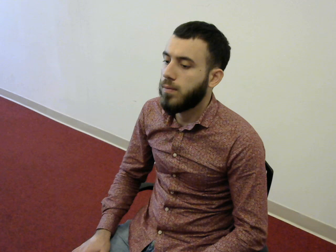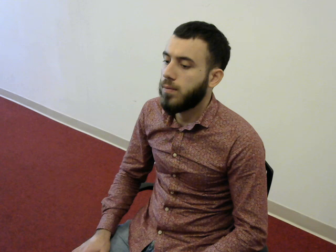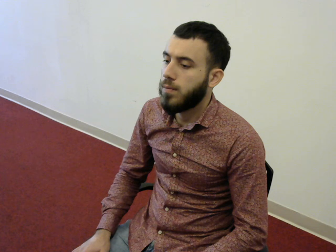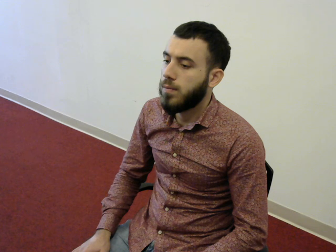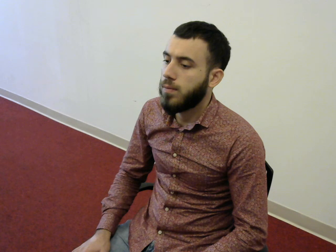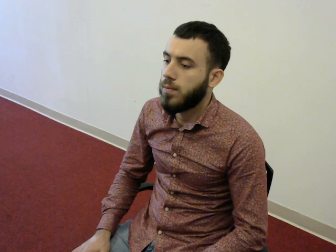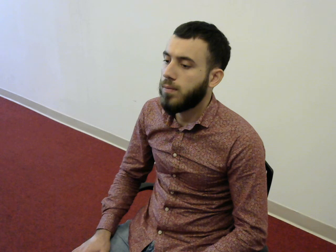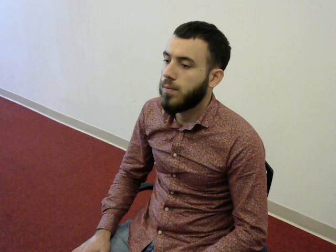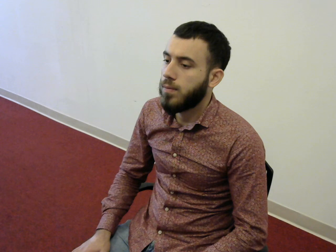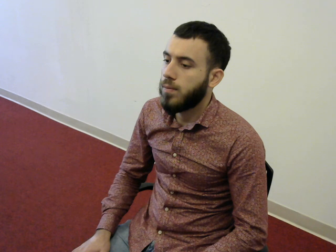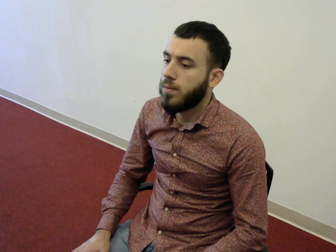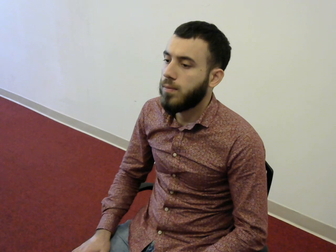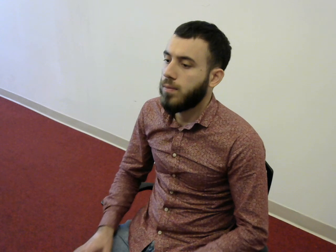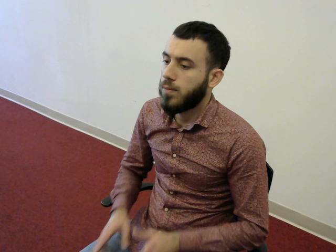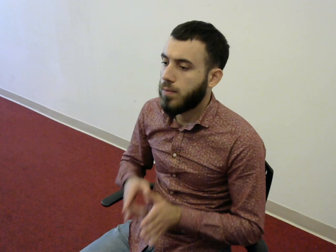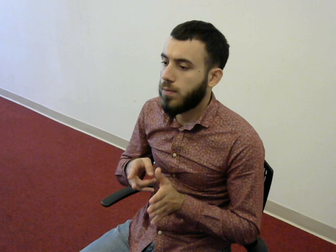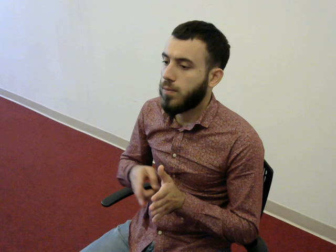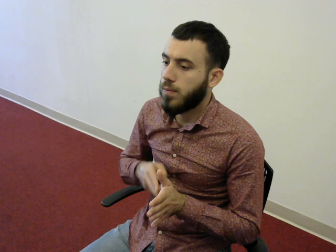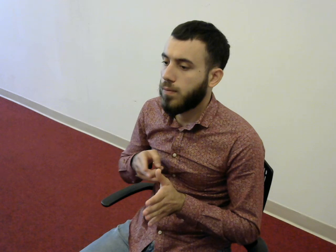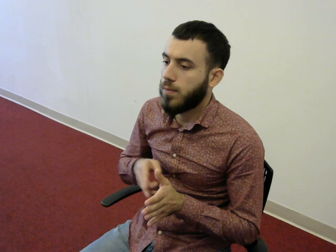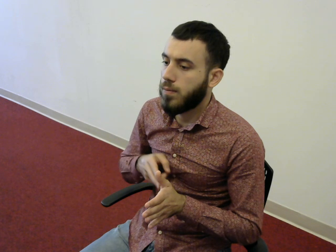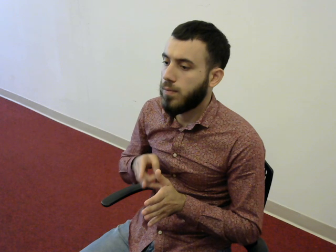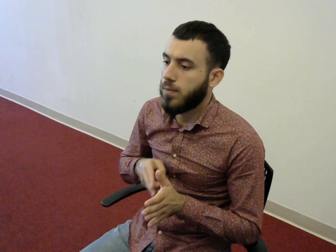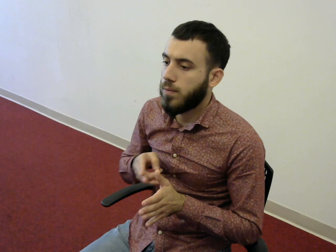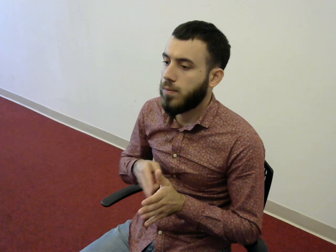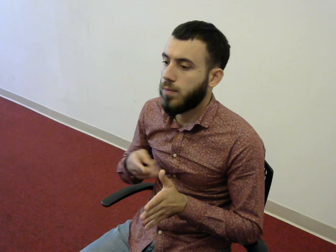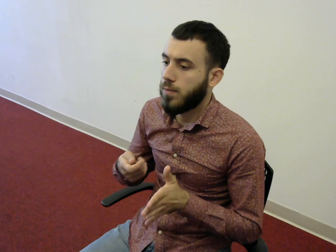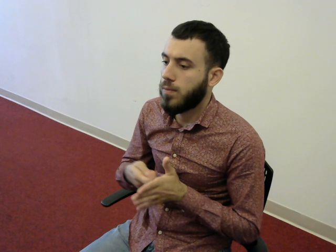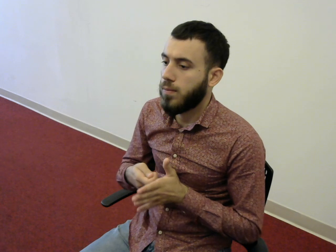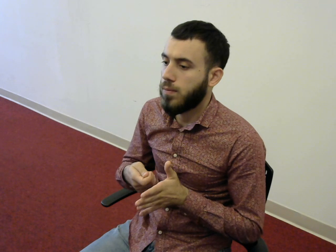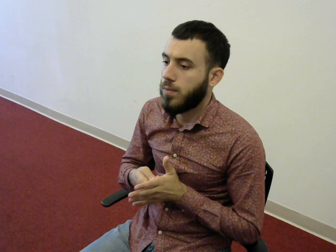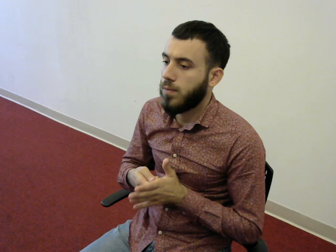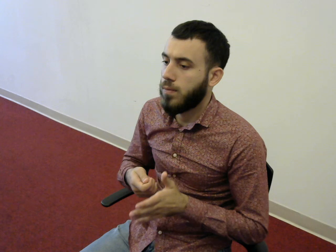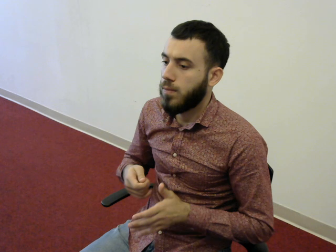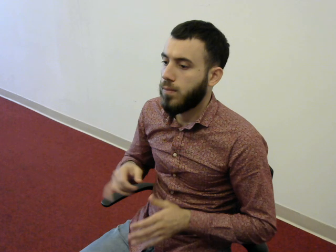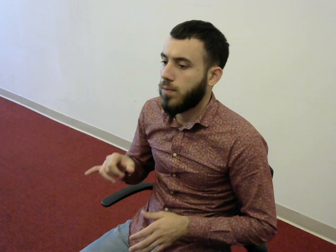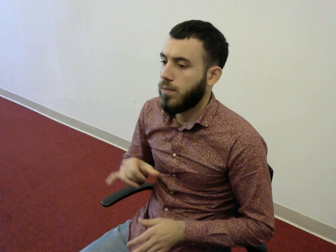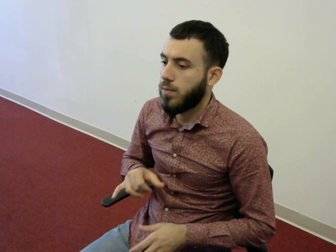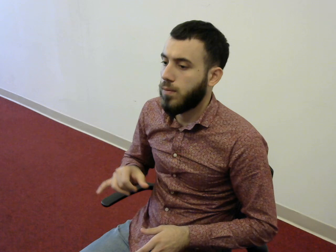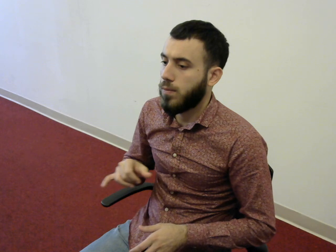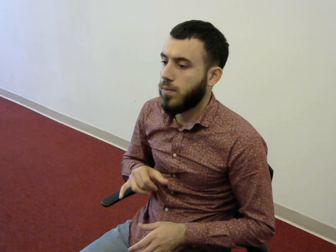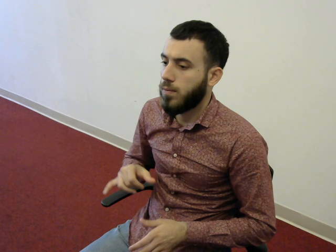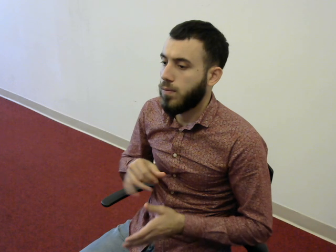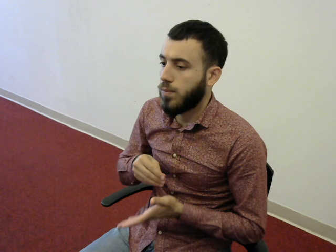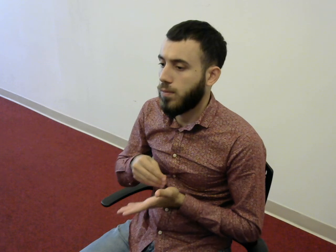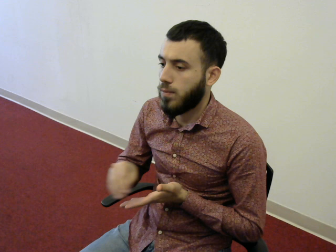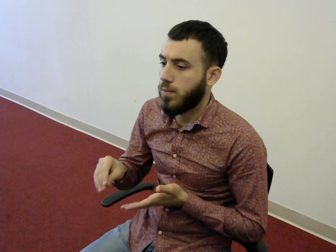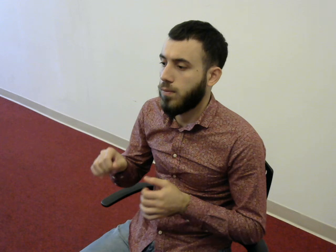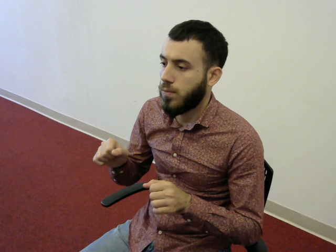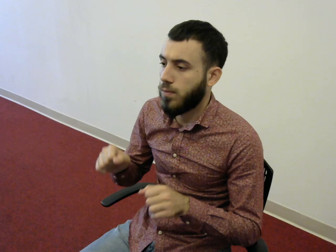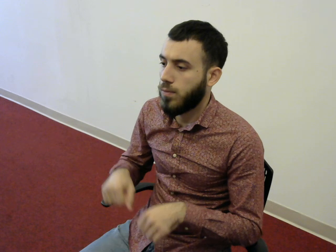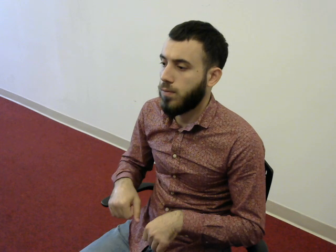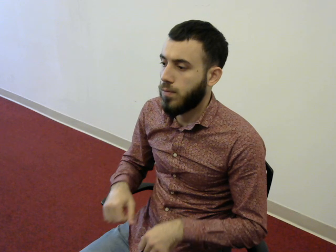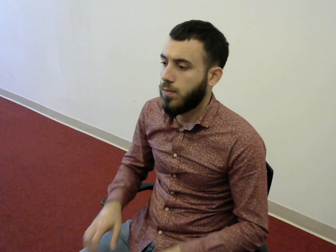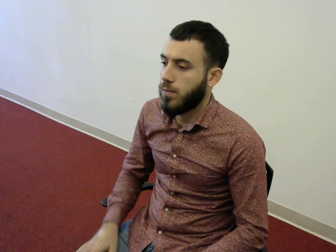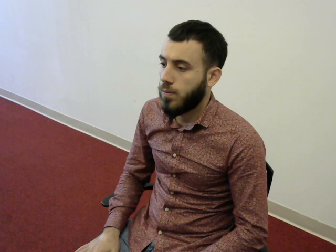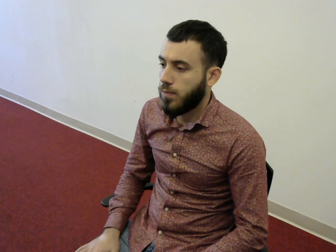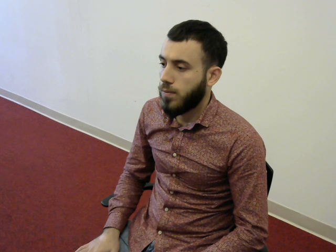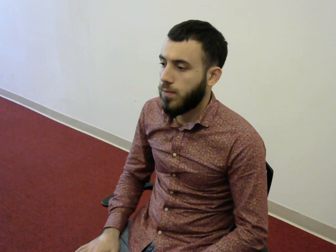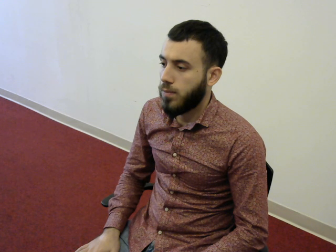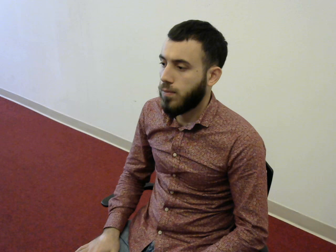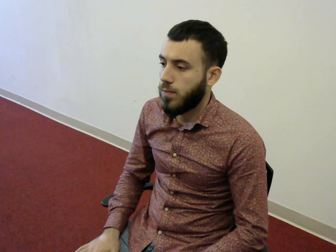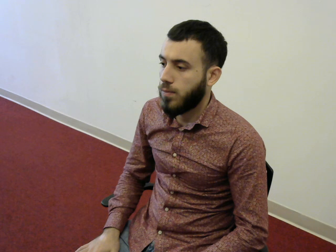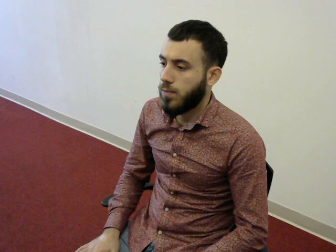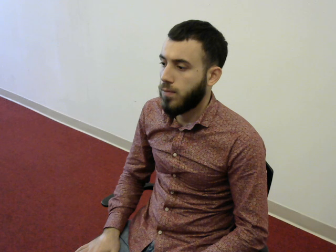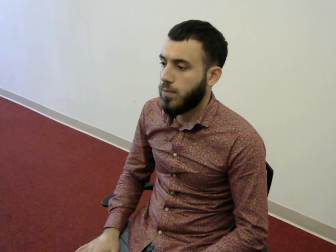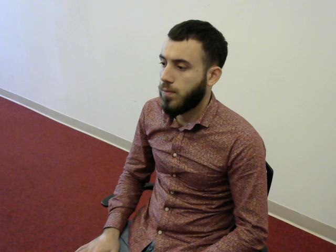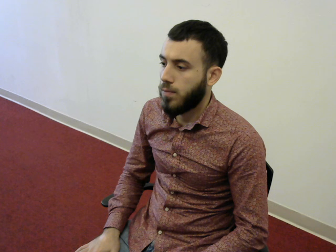Qatar biletini haradan almaq olar?